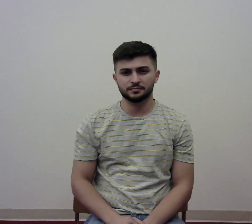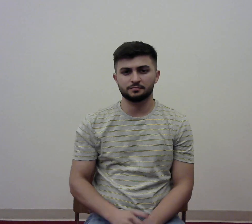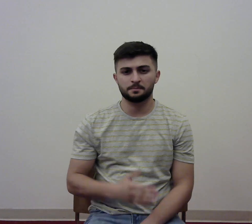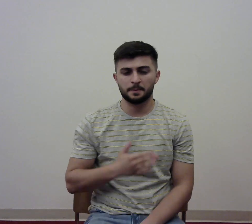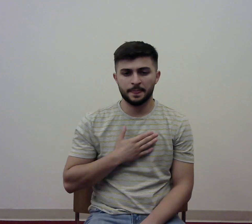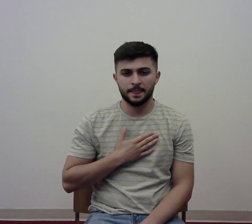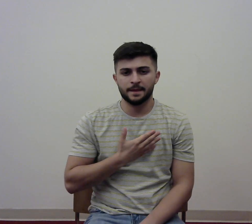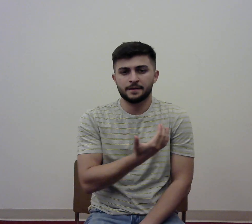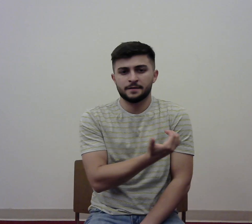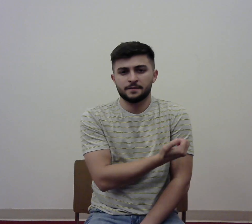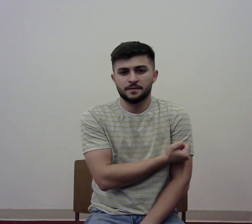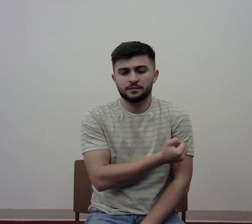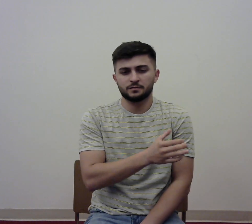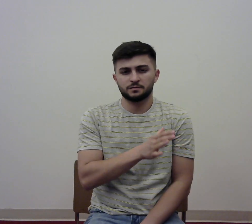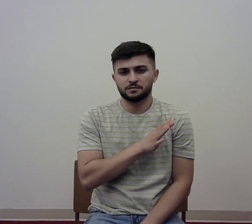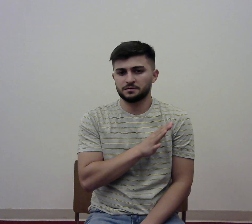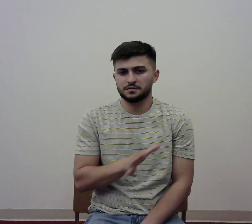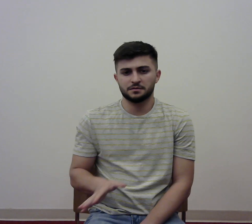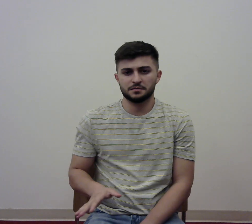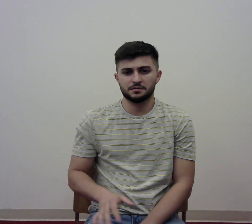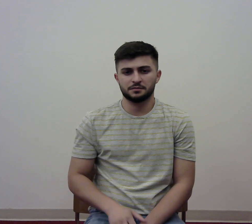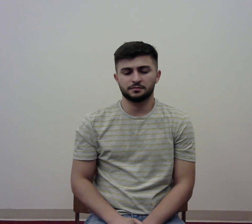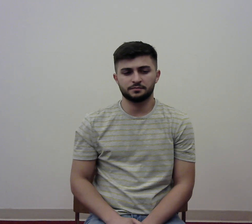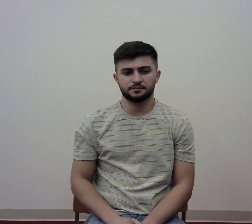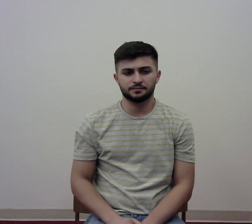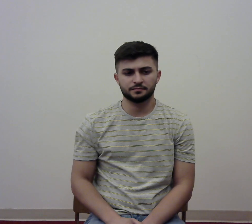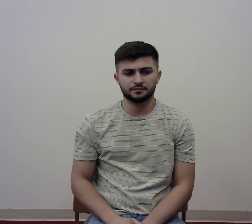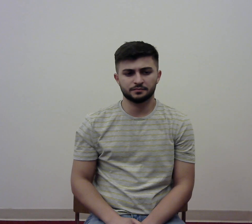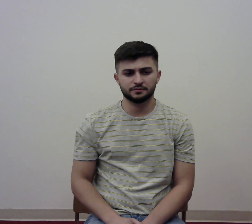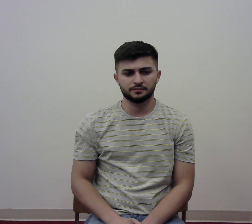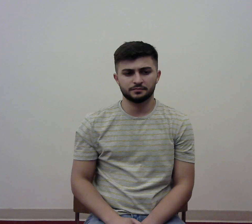Mən vaksin vurdurmuşam